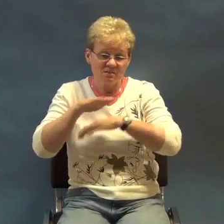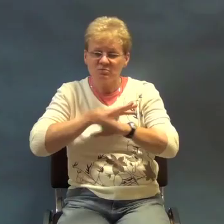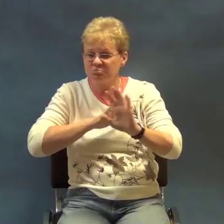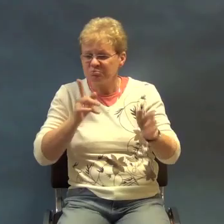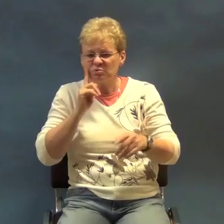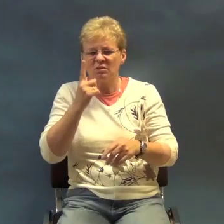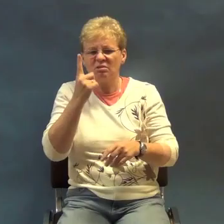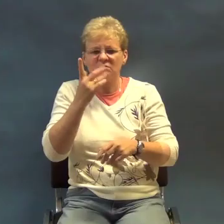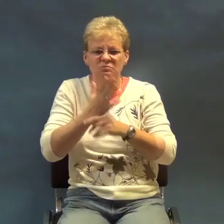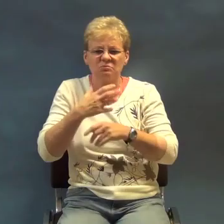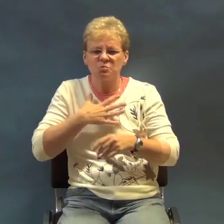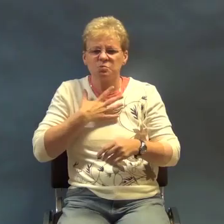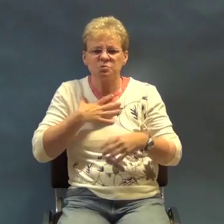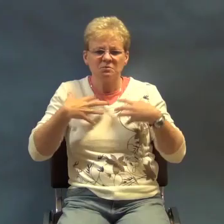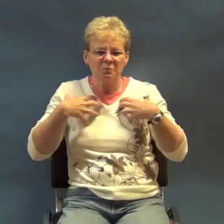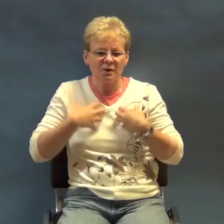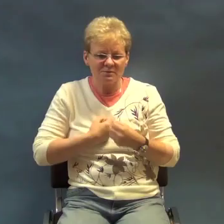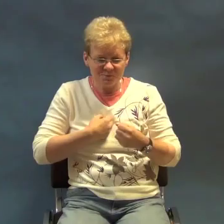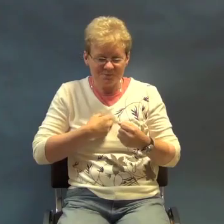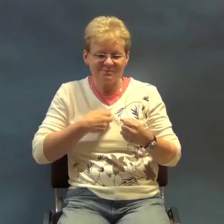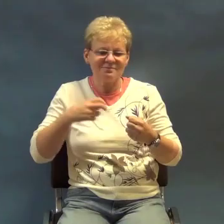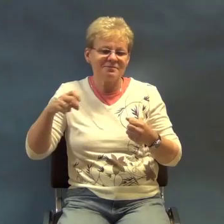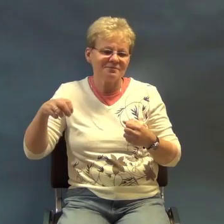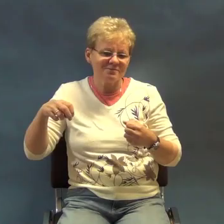Jeden chłopiec już poczuł się zmęczony, więc odchodzi.